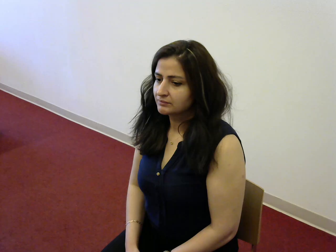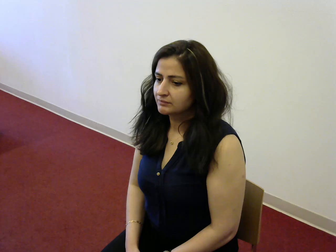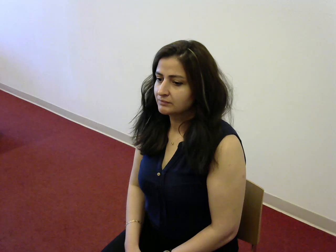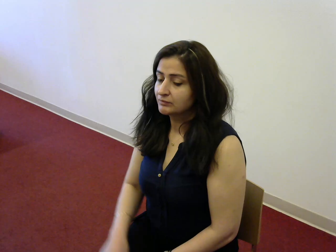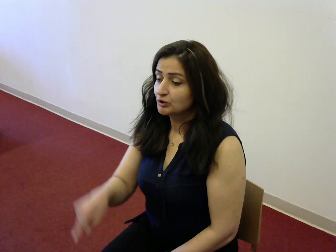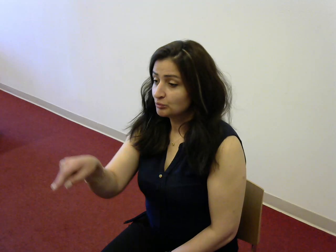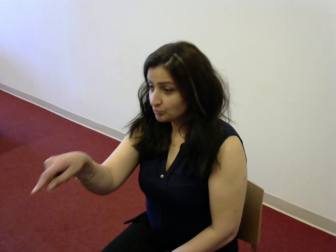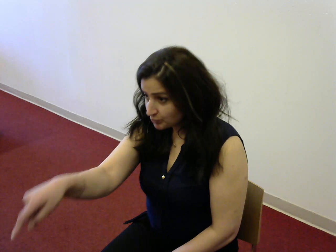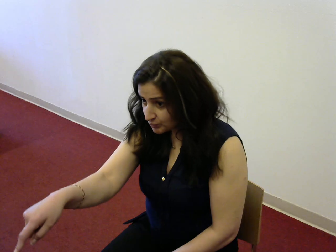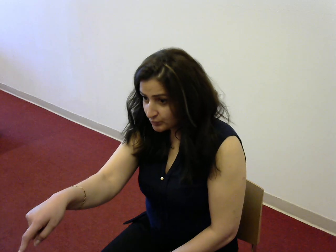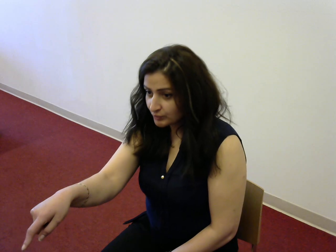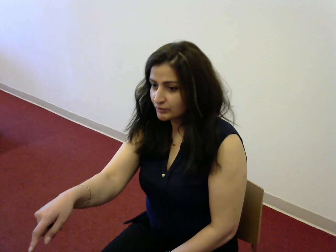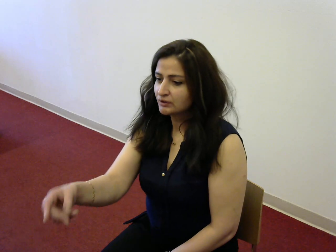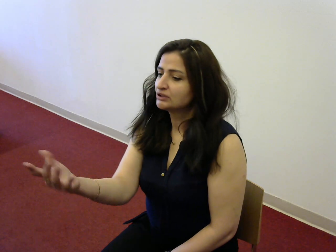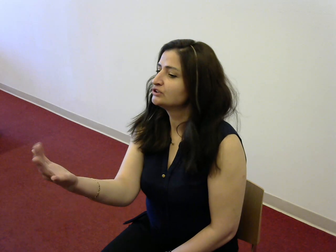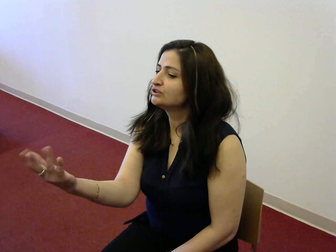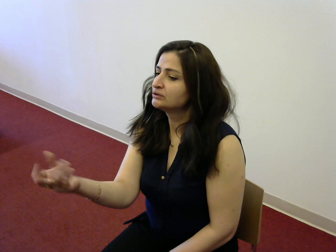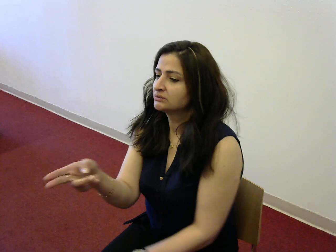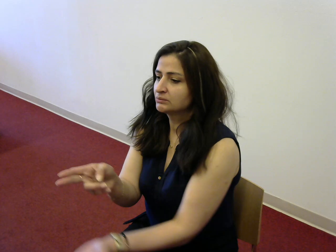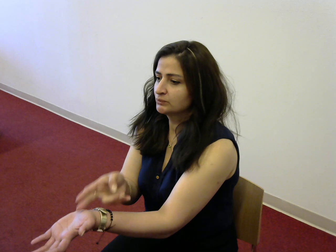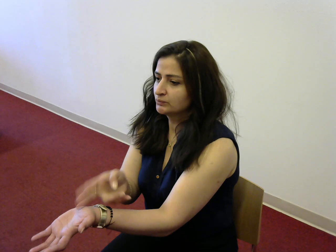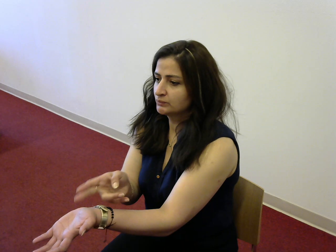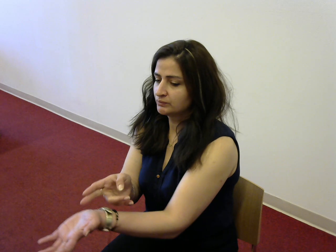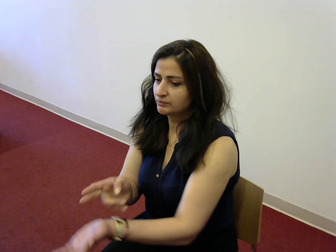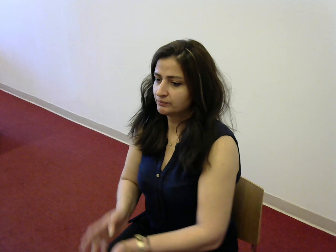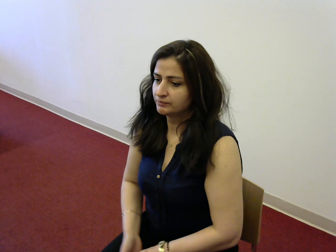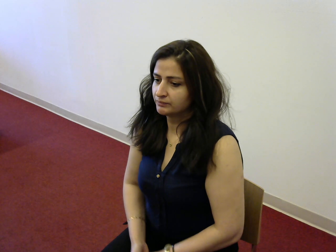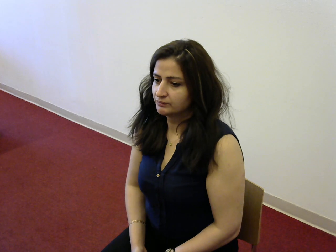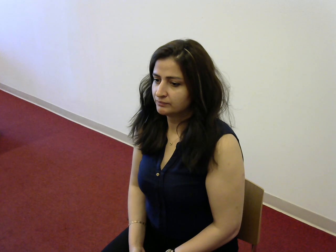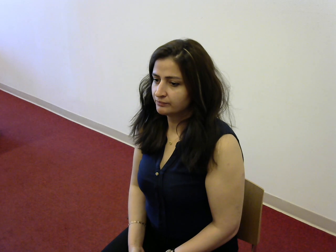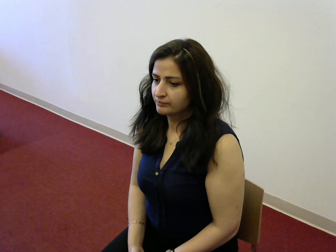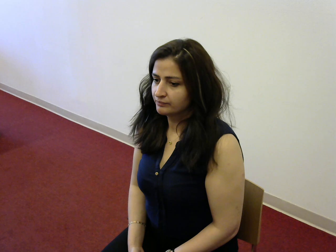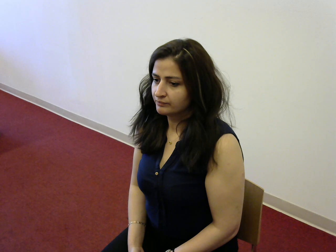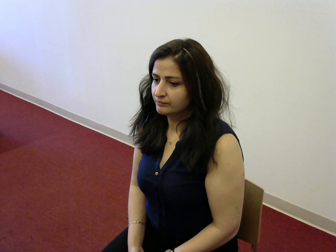Bu neçəyədir?